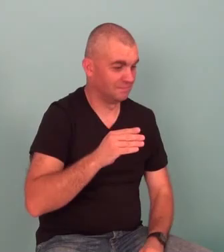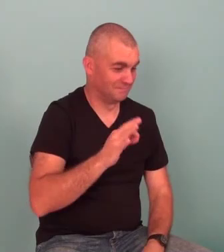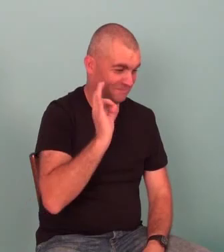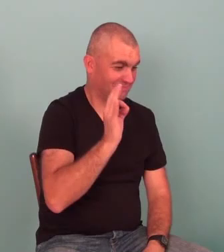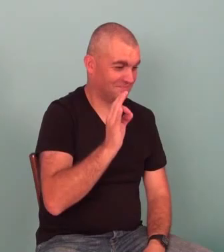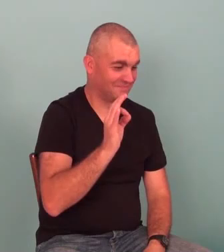Dobrze.